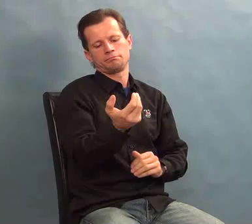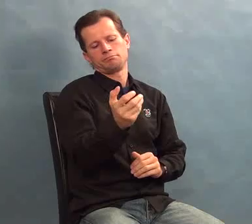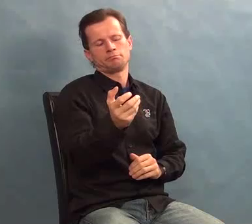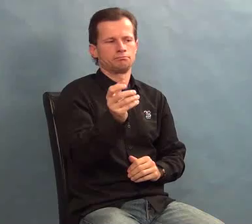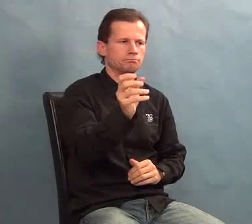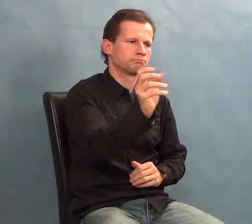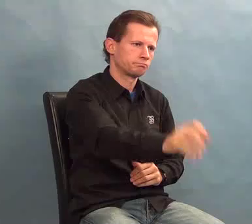Odłożył gruszkę.